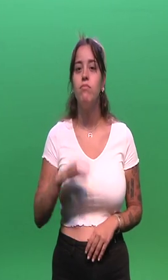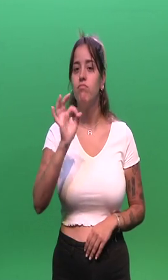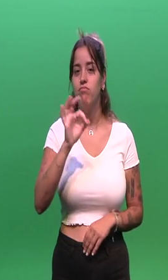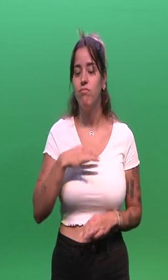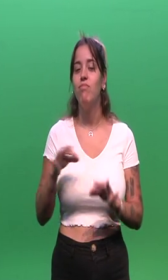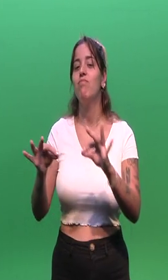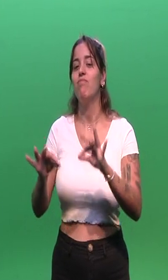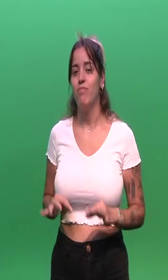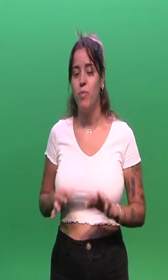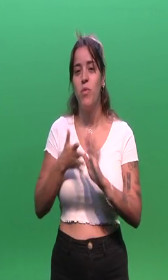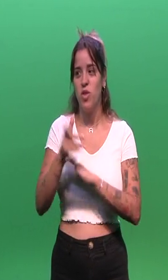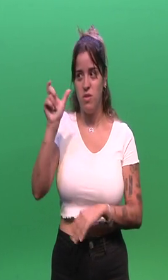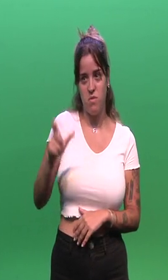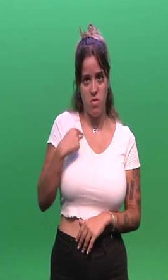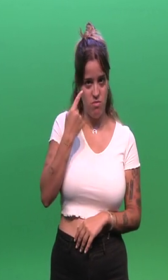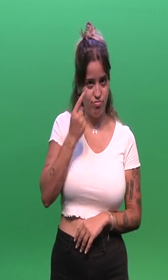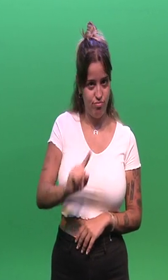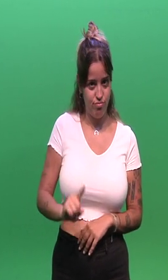Sí, faig servir preservatiu perquè no conec l'altra persona.